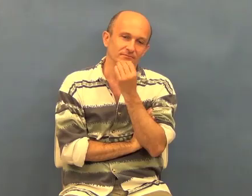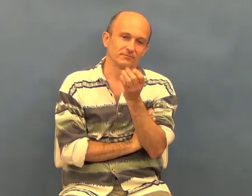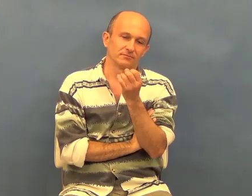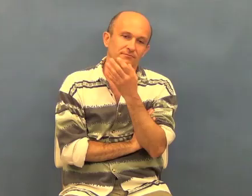Tak.